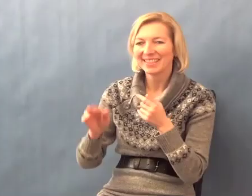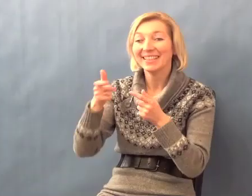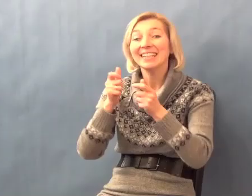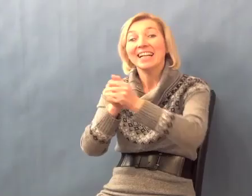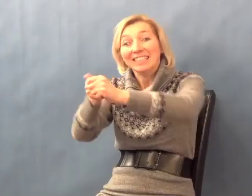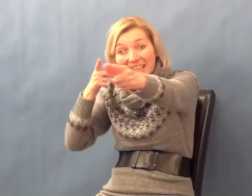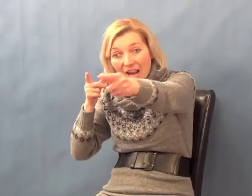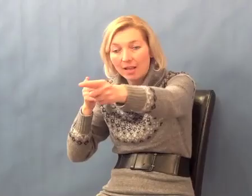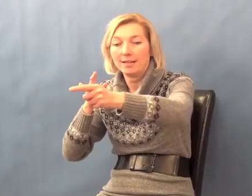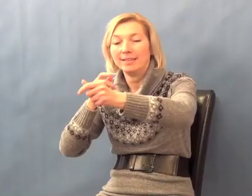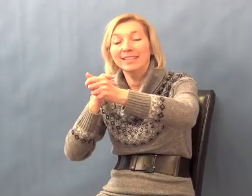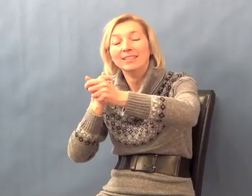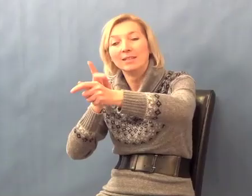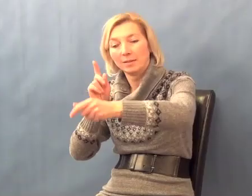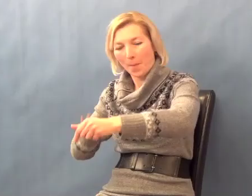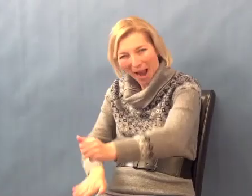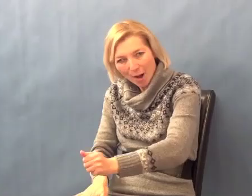Strzelać z łuku...